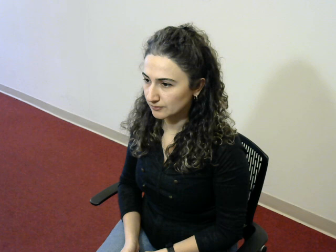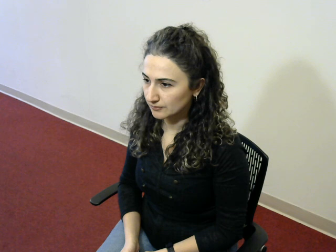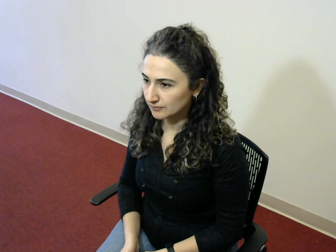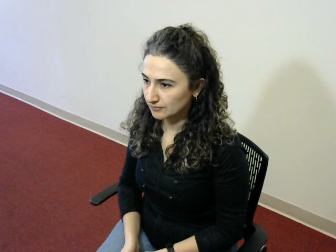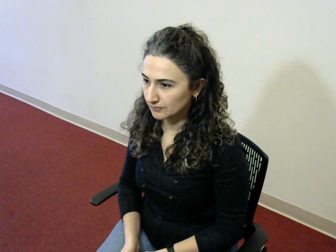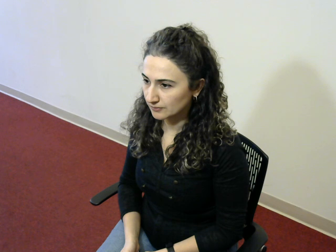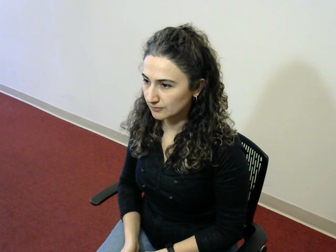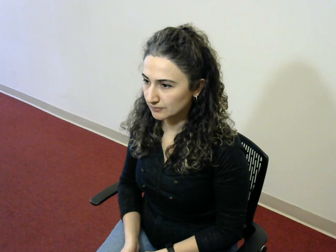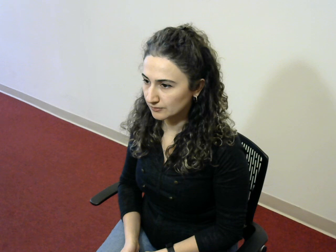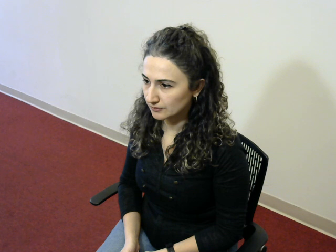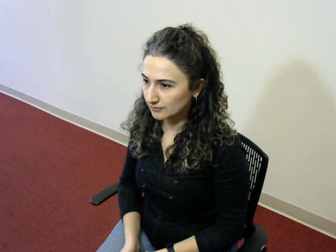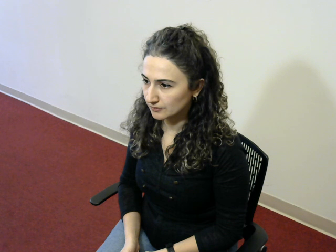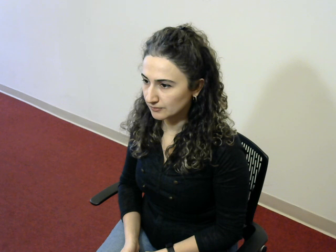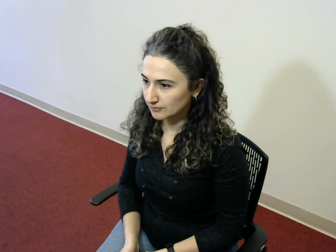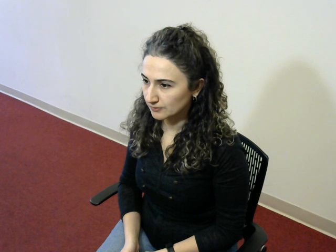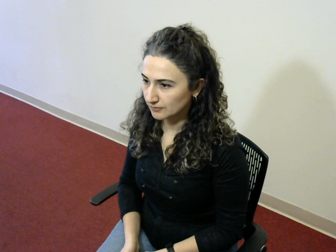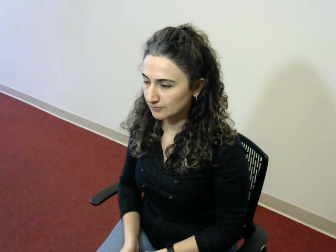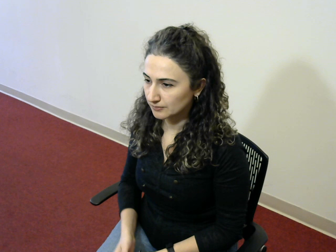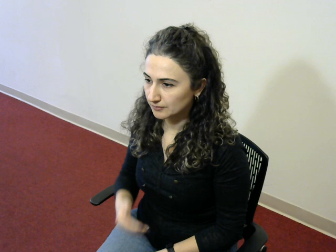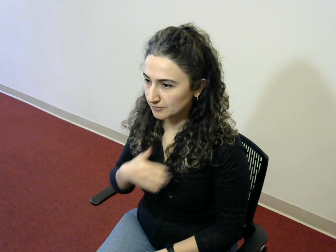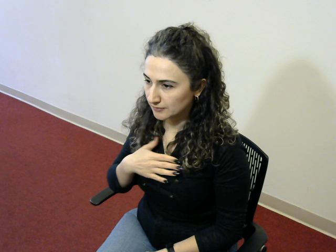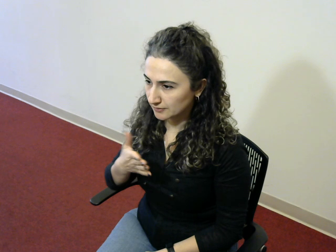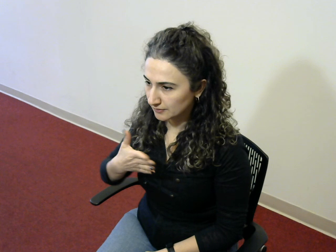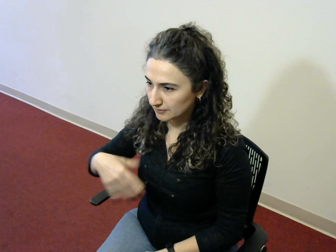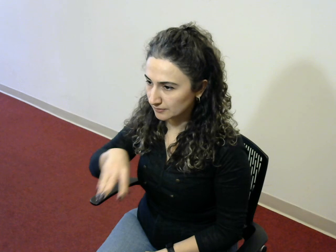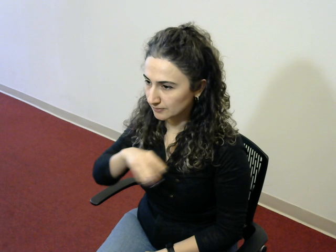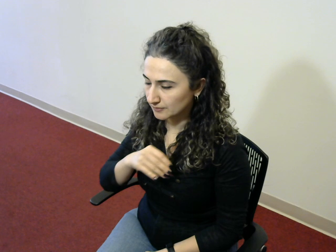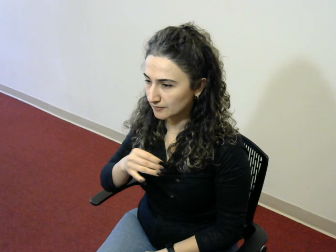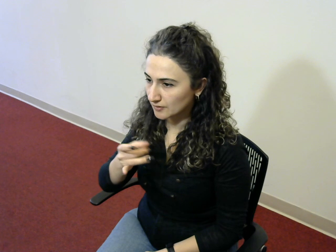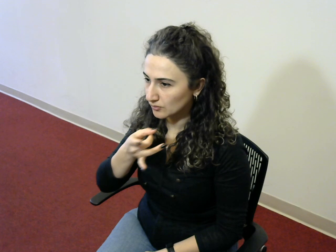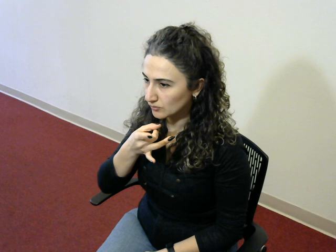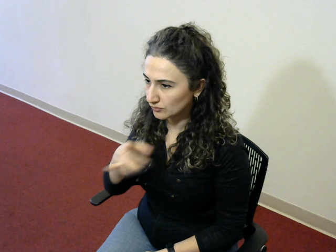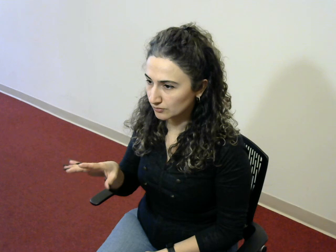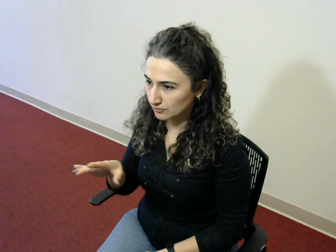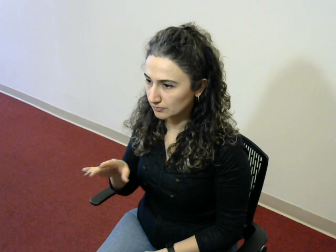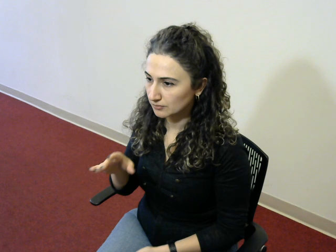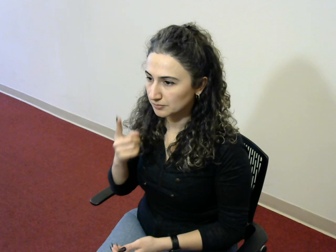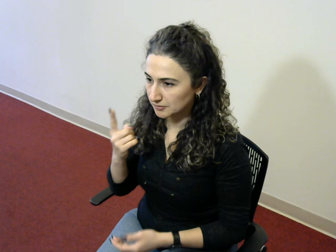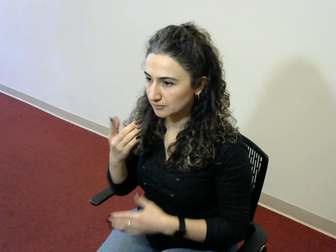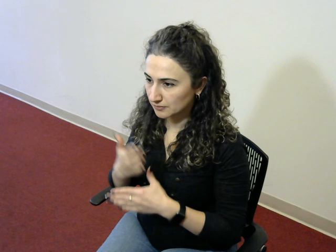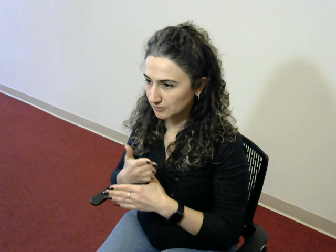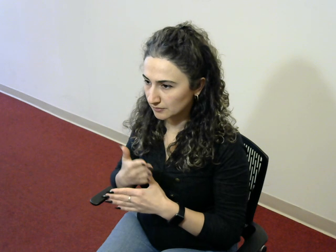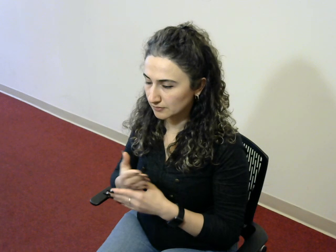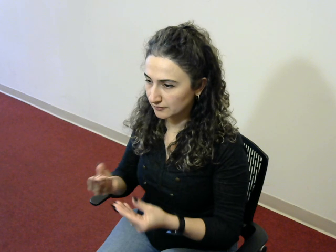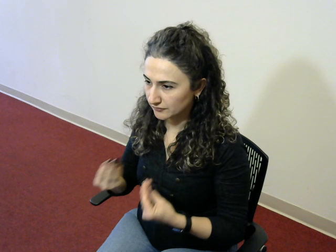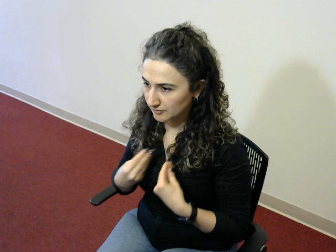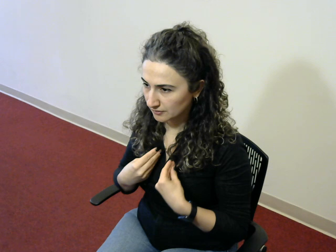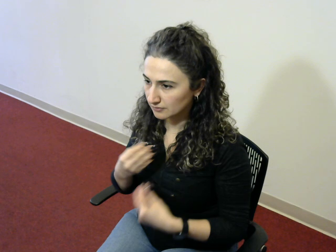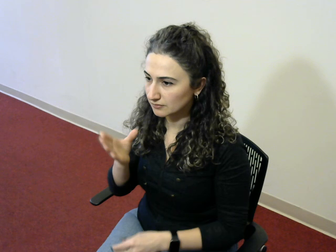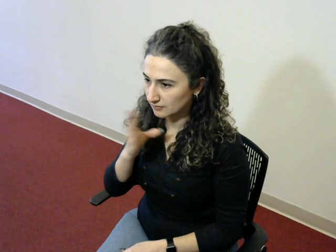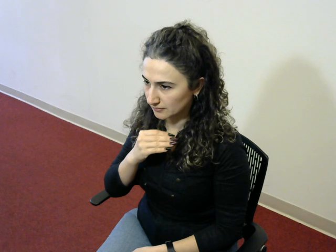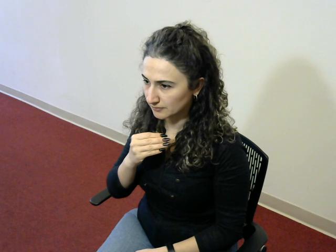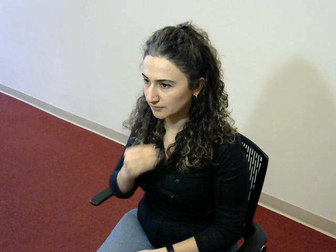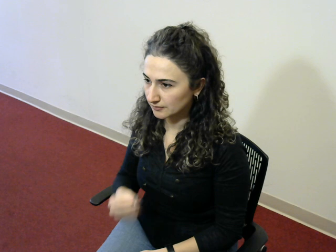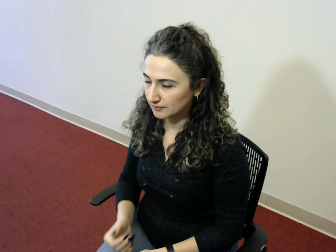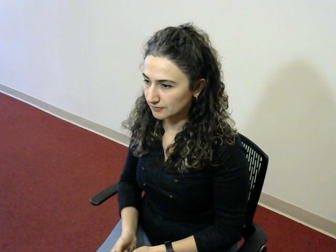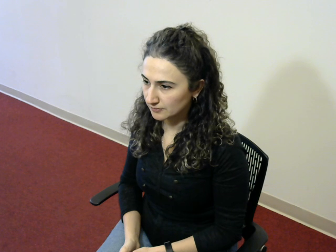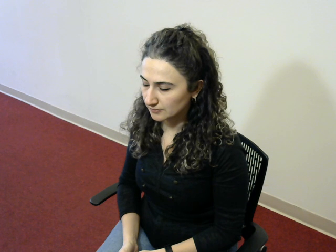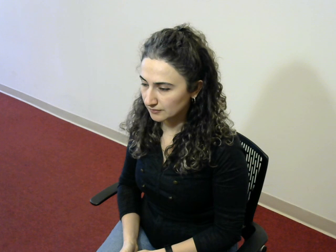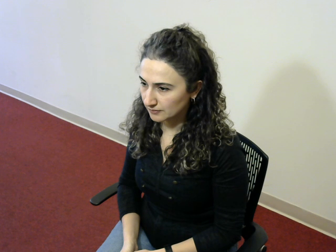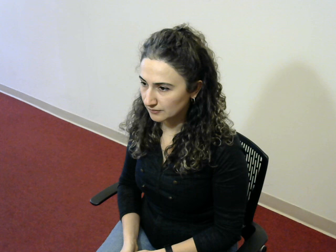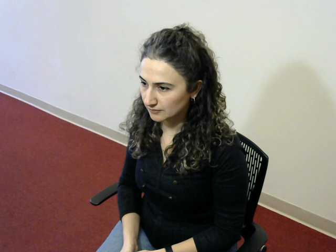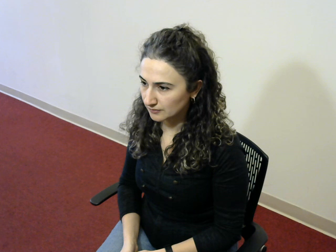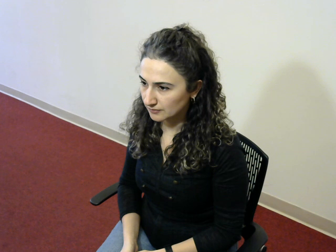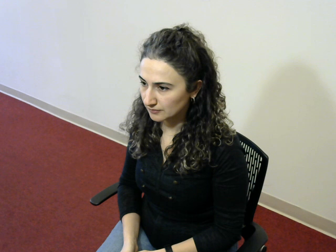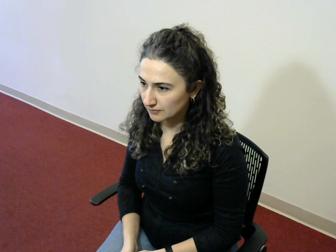Bizə hər hansı bir yardım düşürmü?